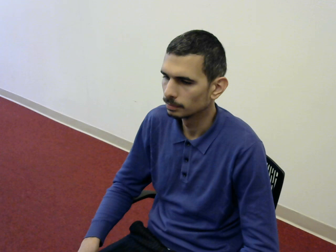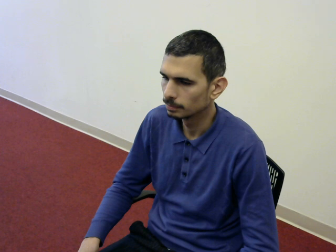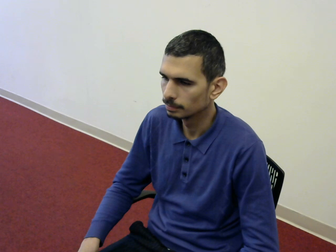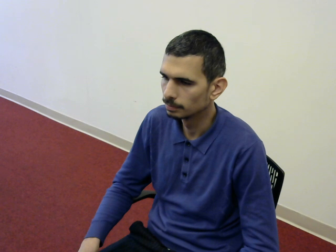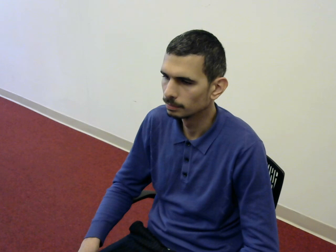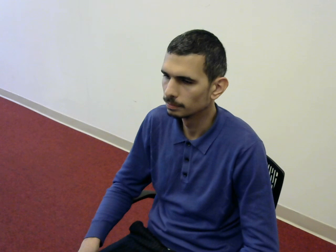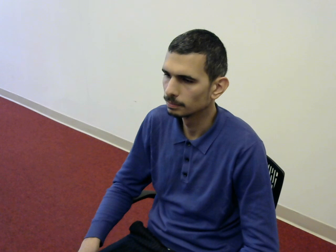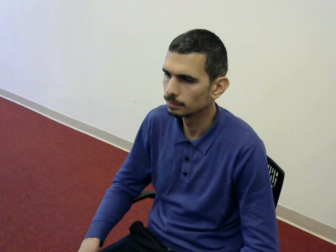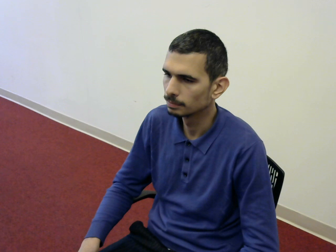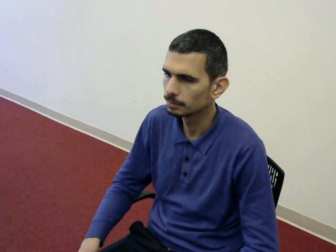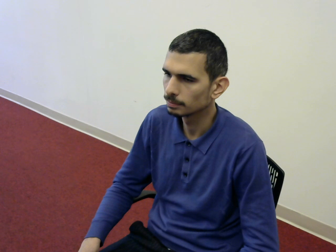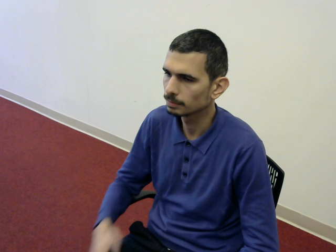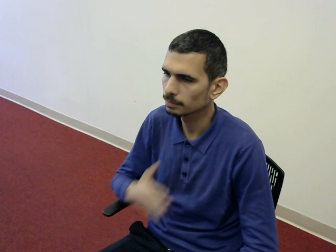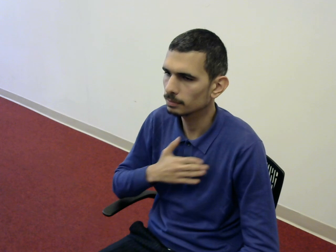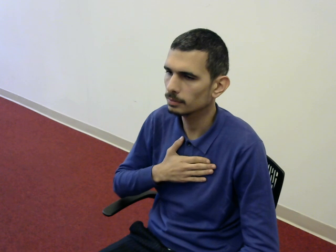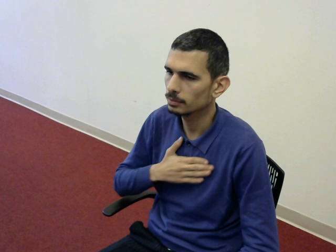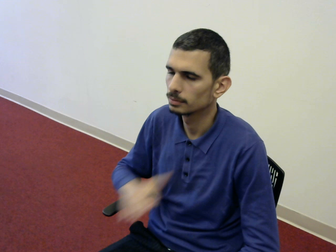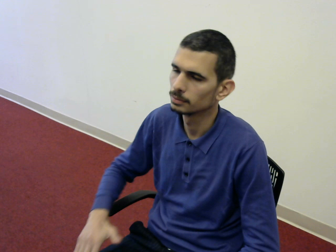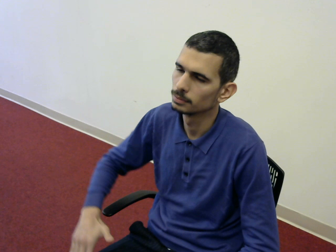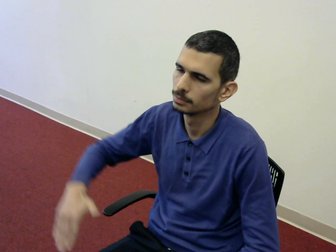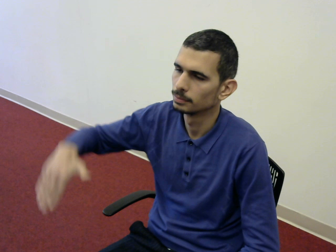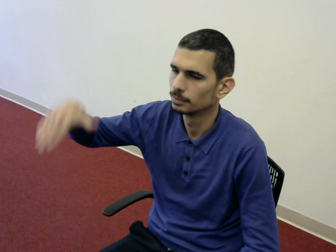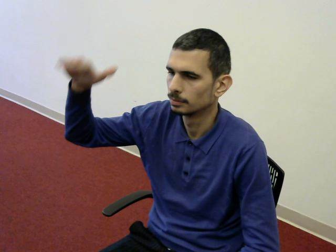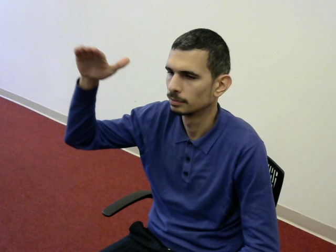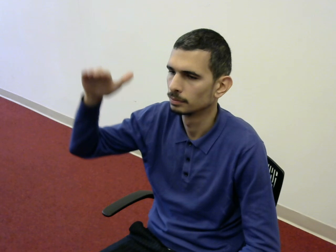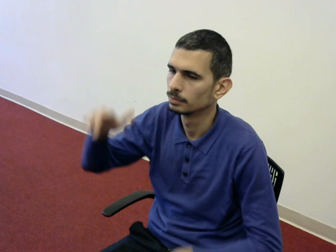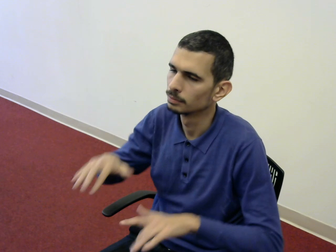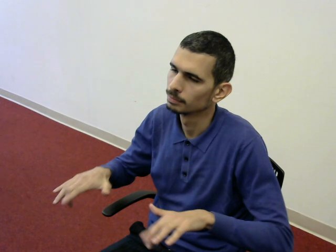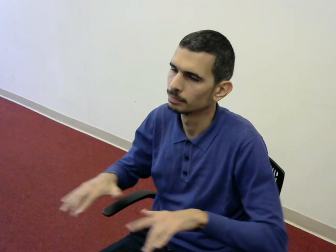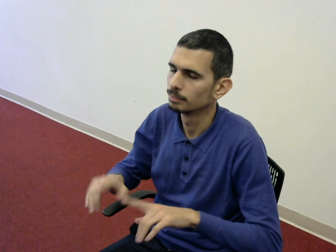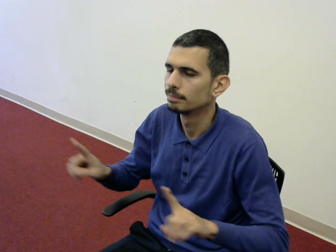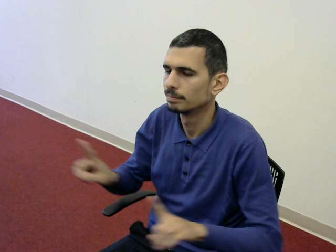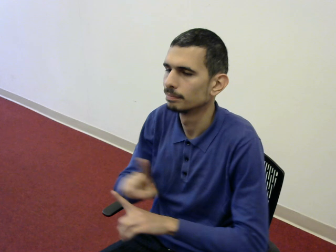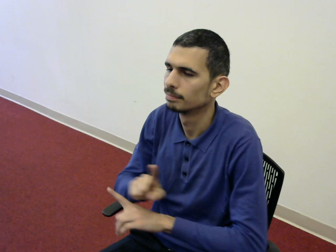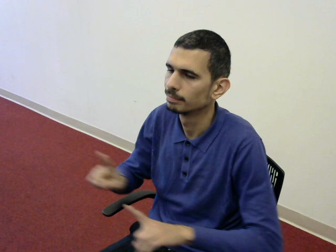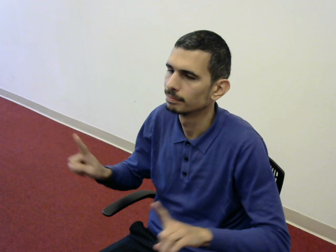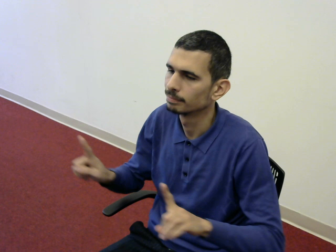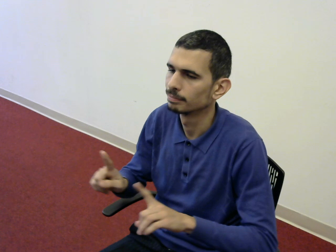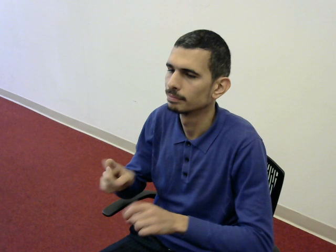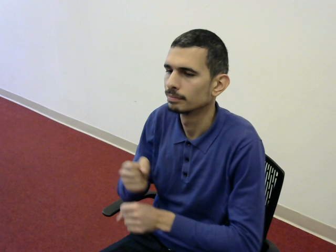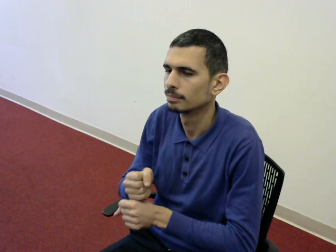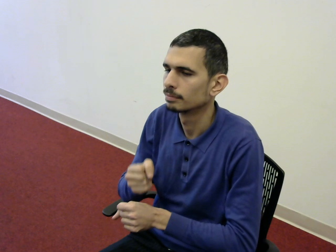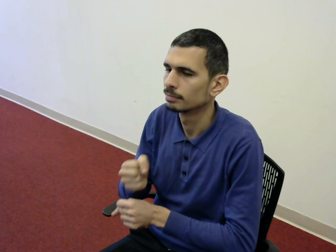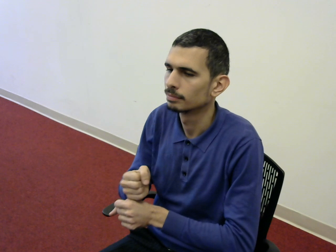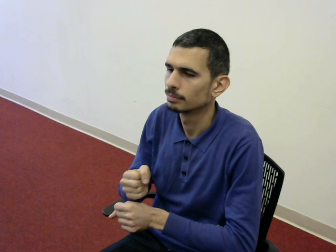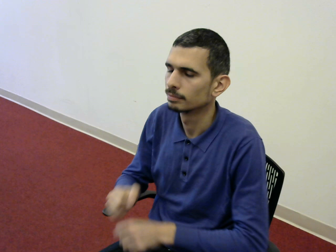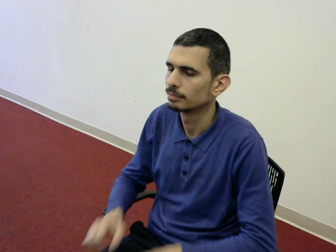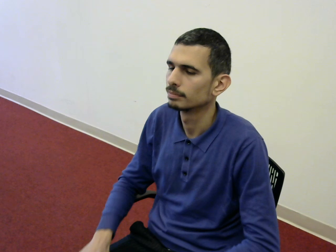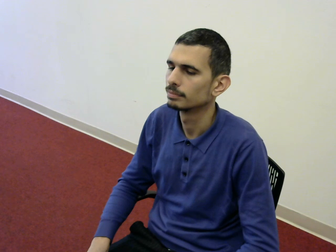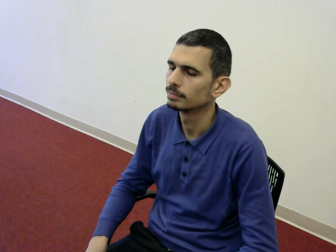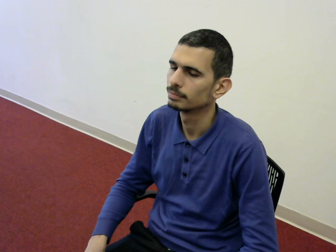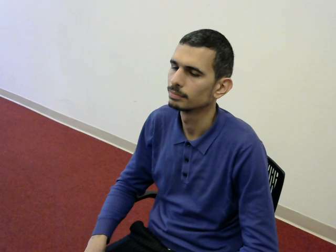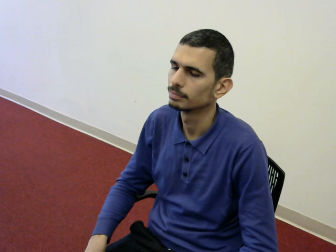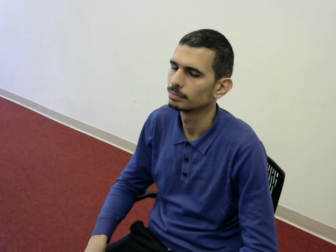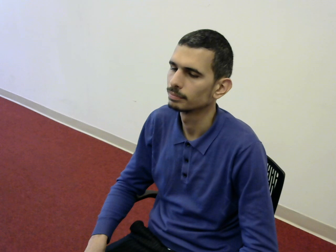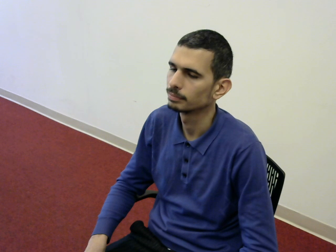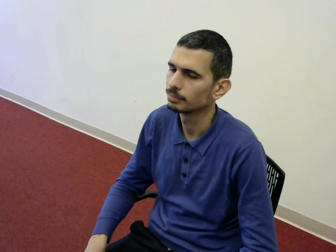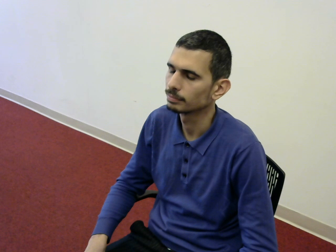Mən uşaq vaxtından pianoda ifa edirəm